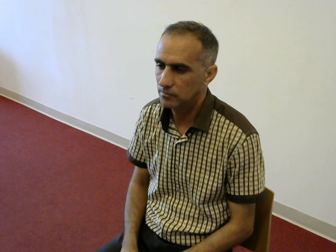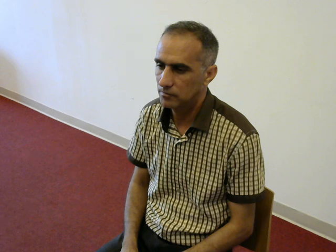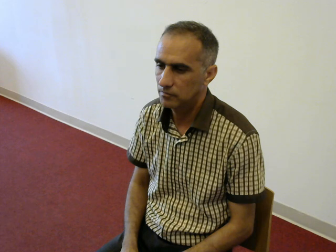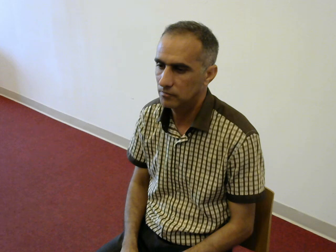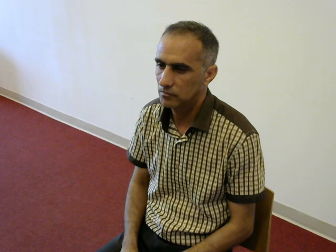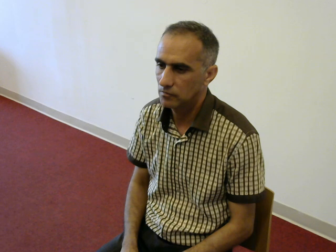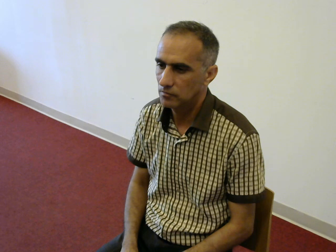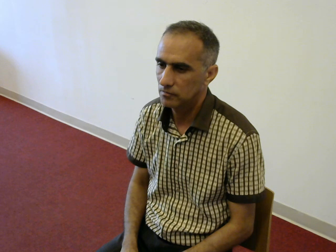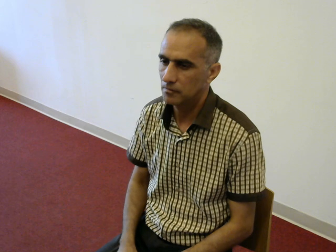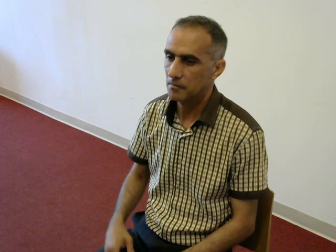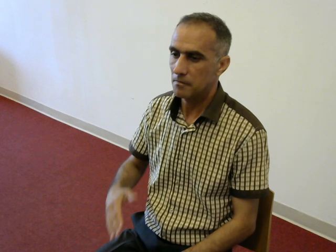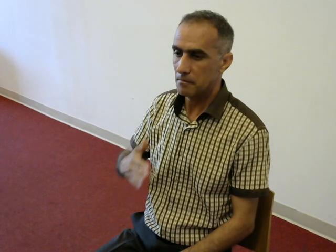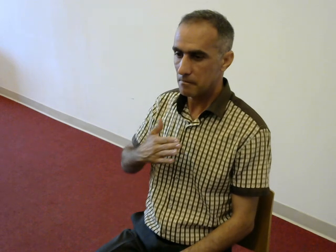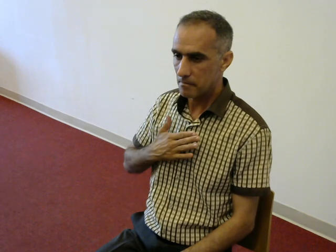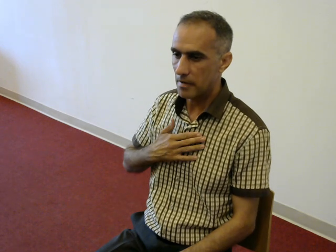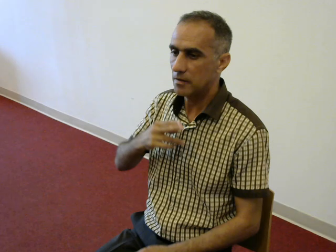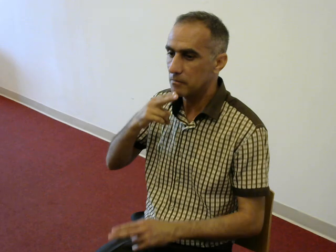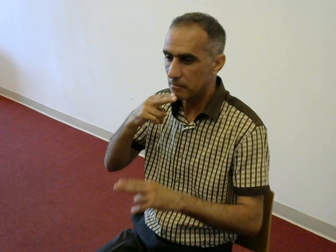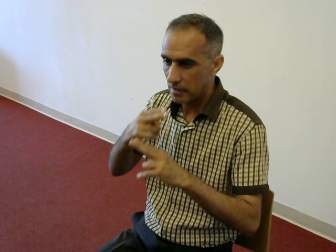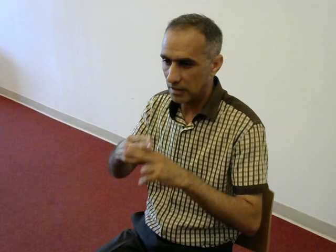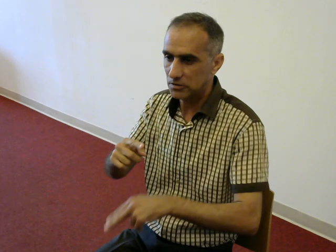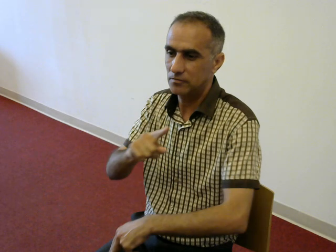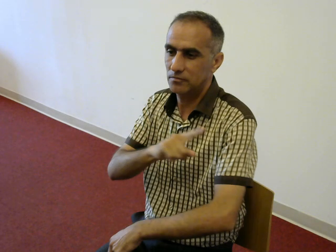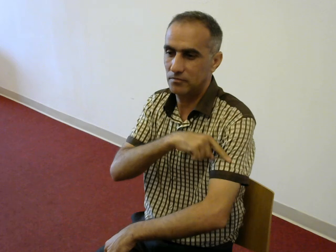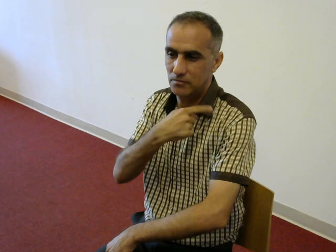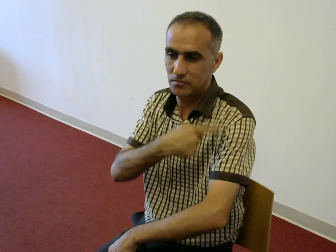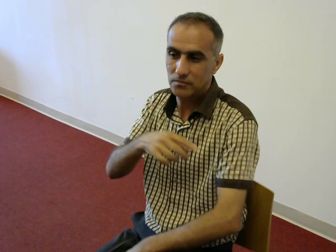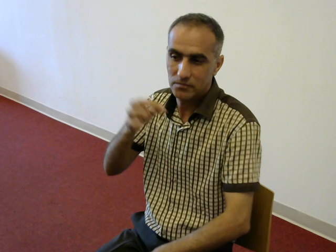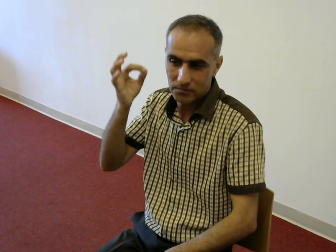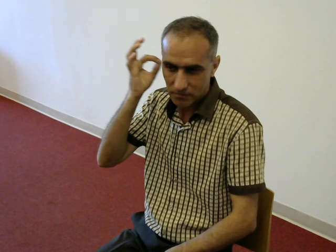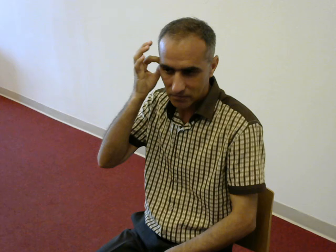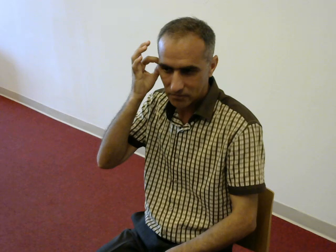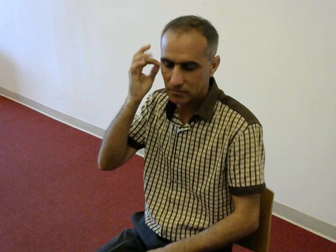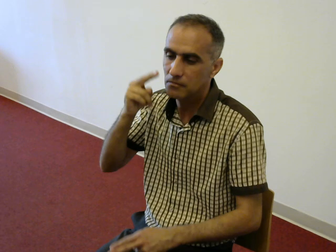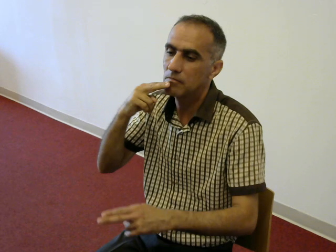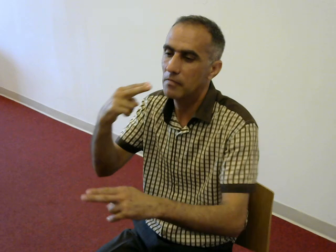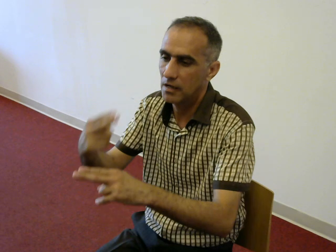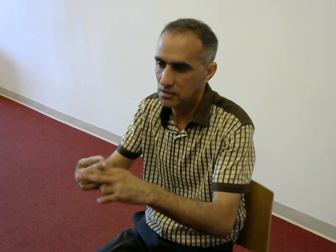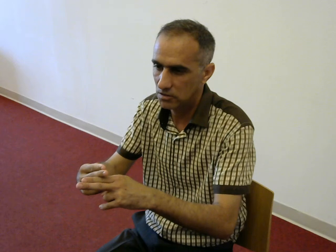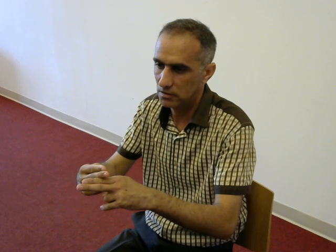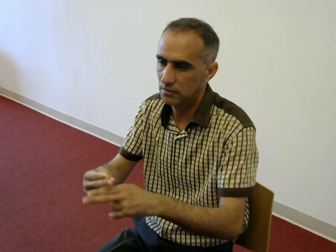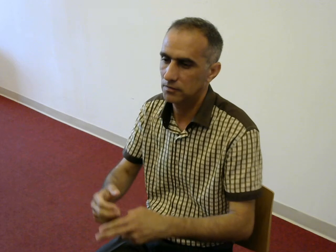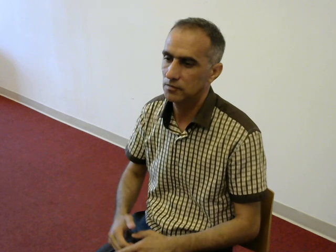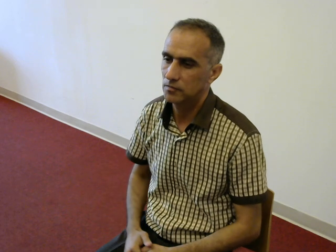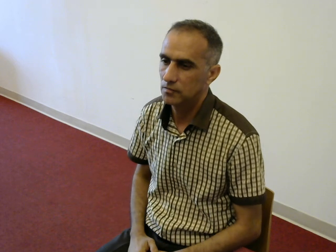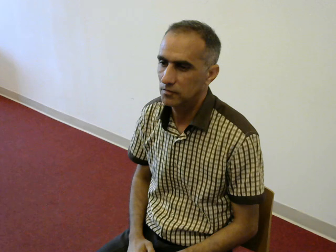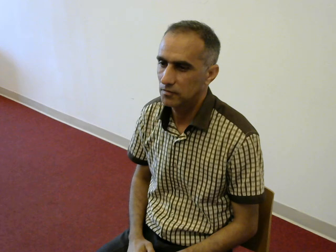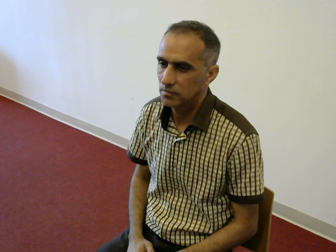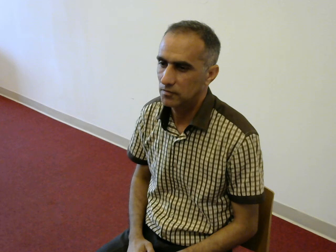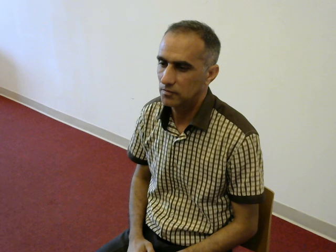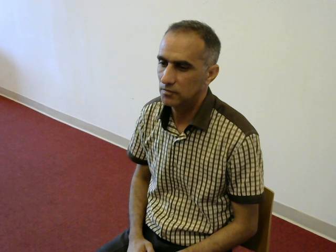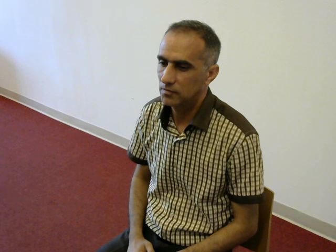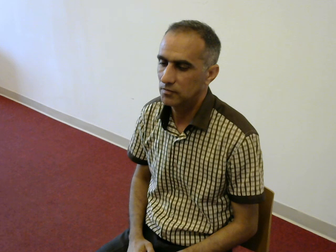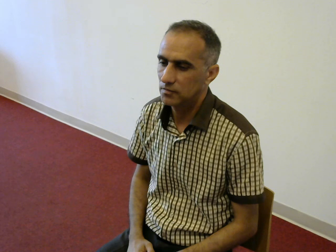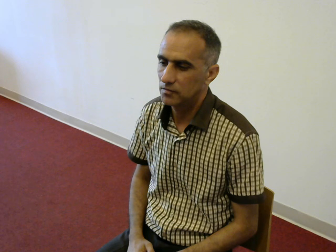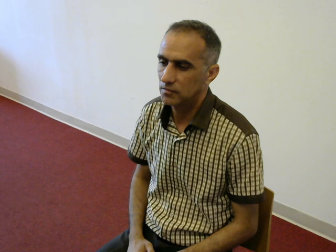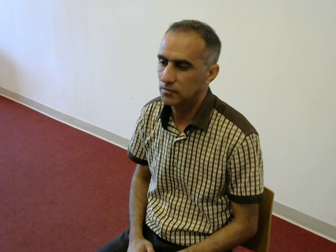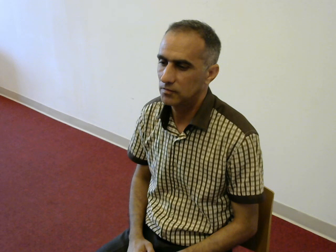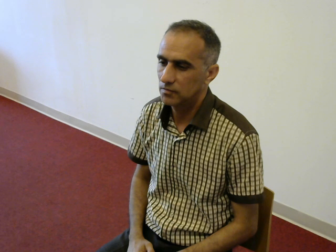Mənim bacım tibb bacısıdır